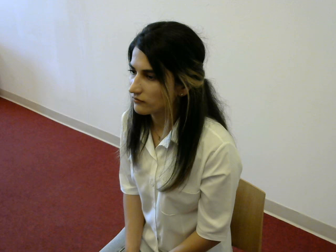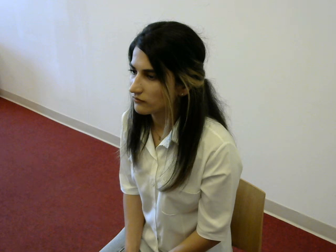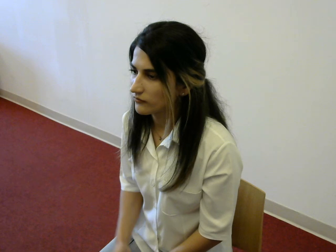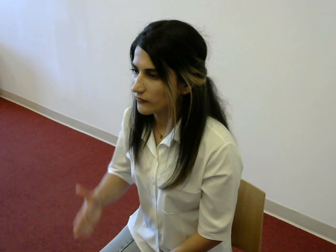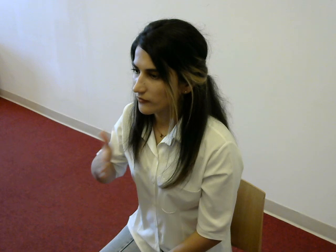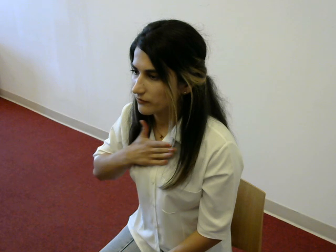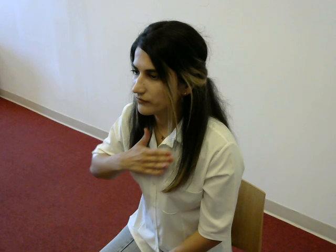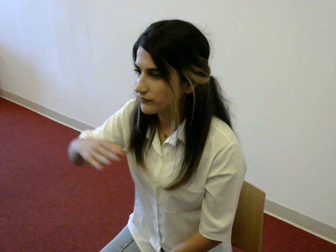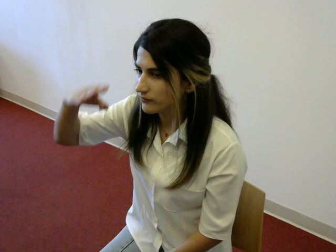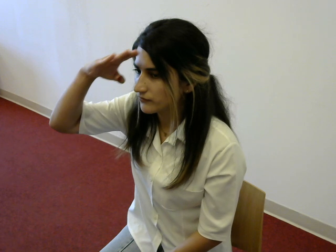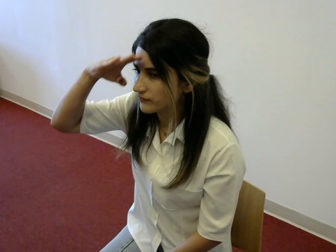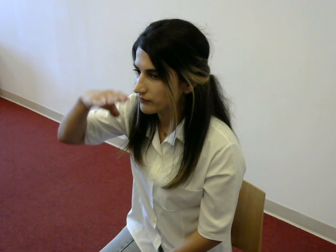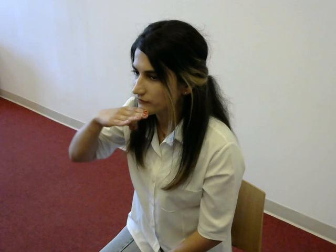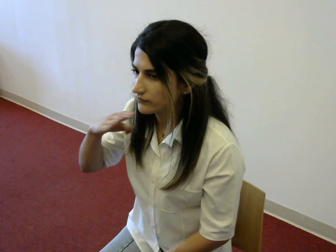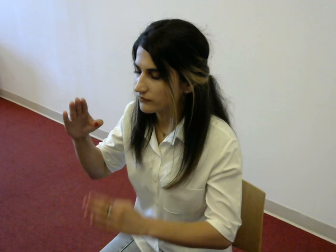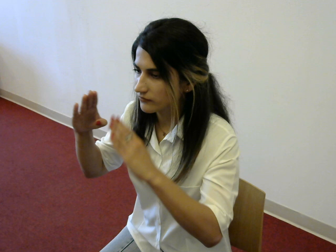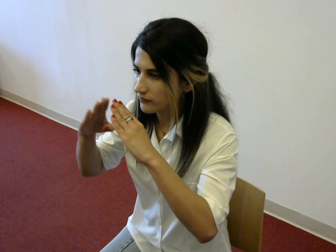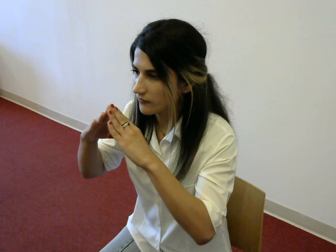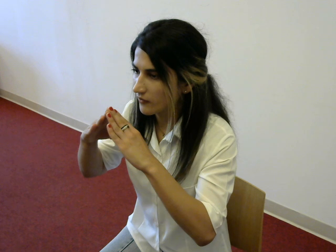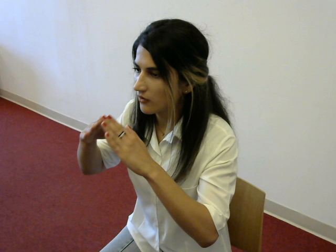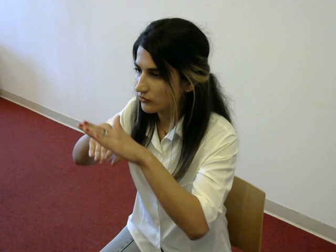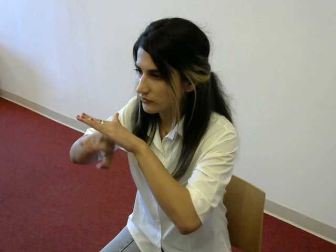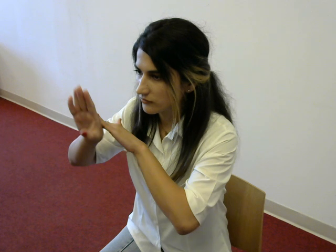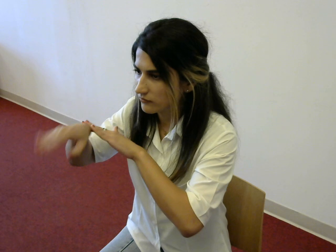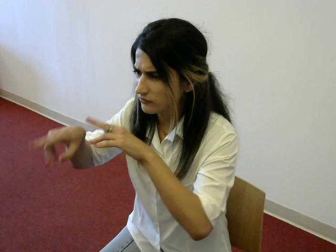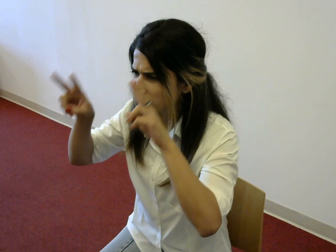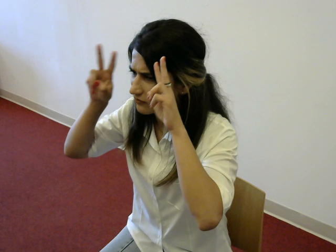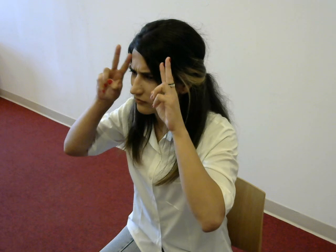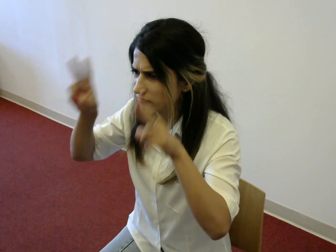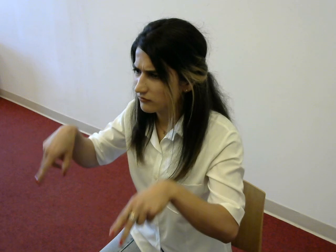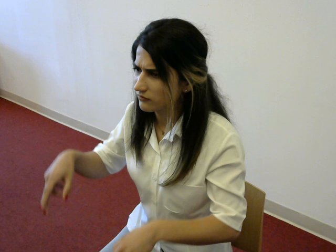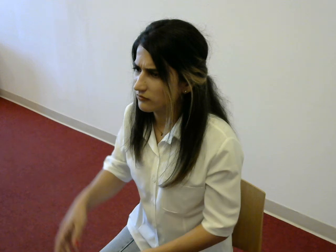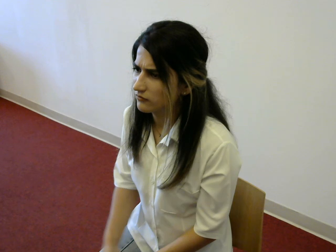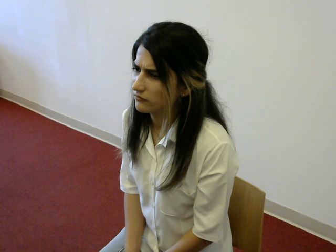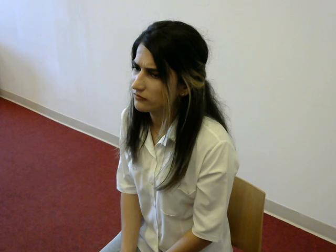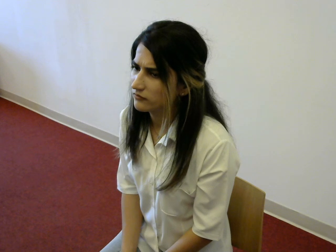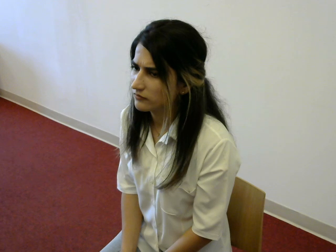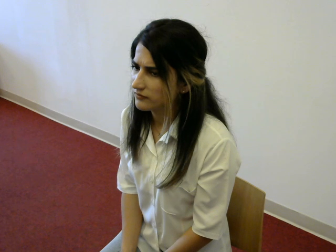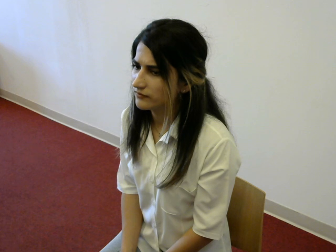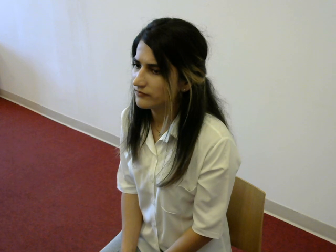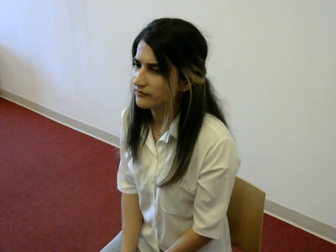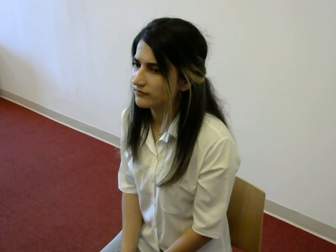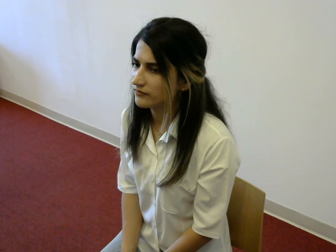Mənim atam evdən çıxa bilmir